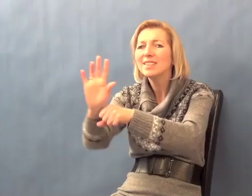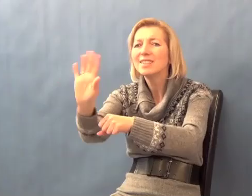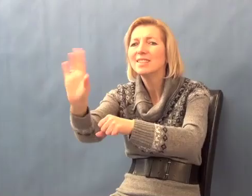Trucizna.